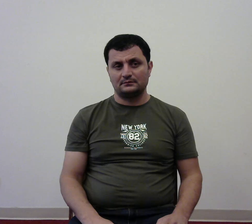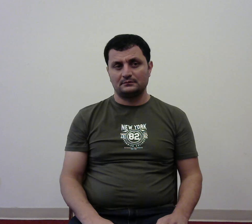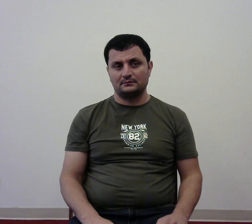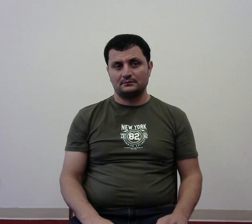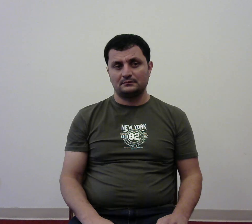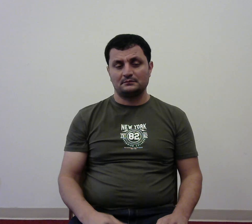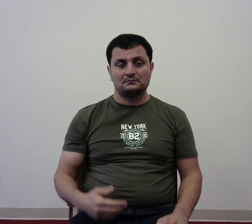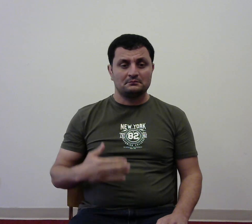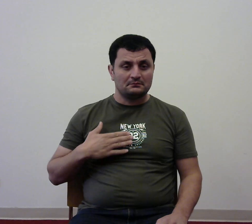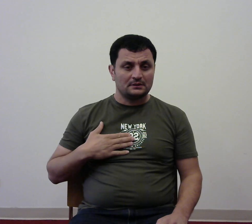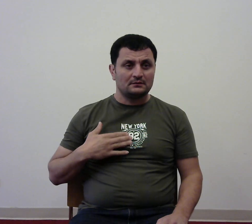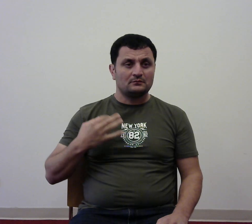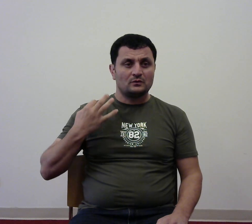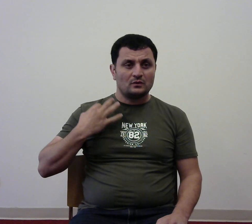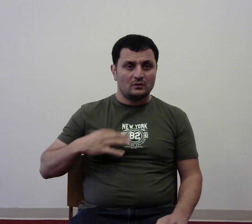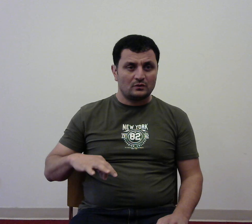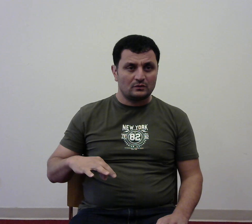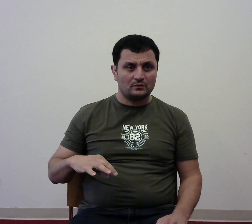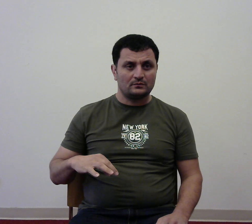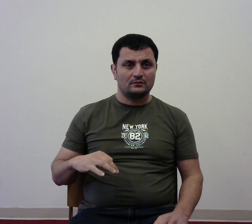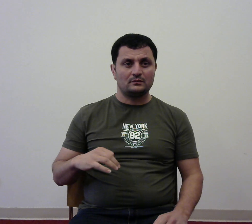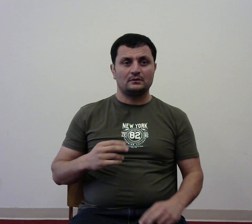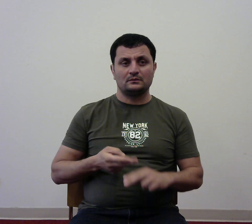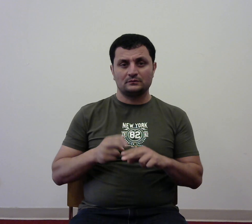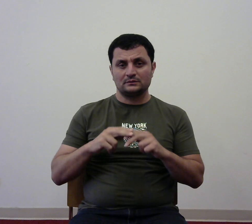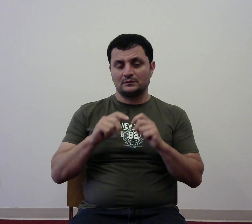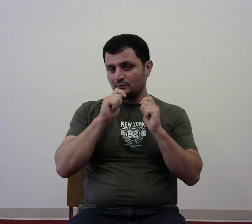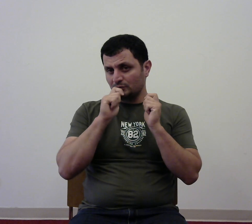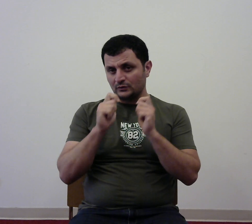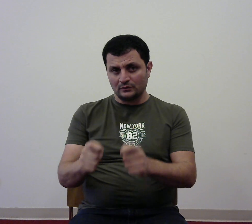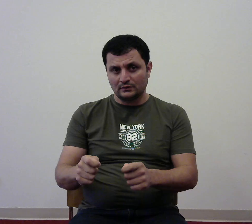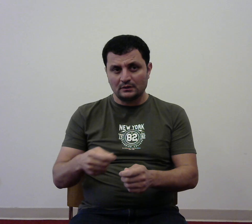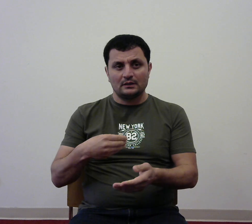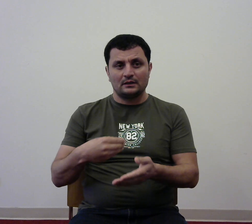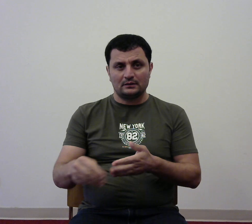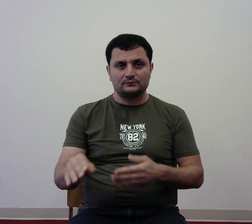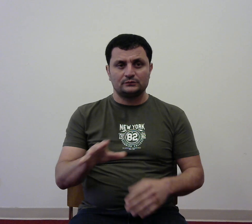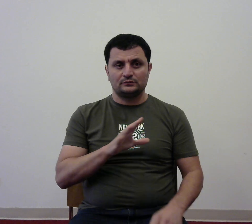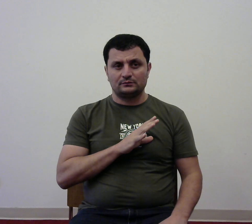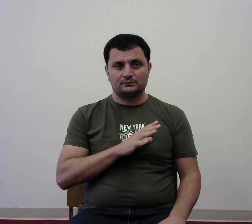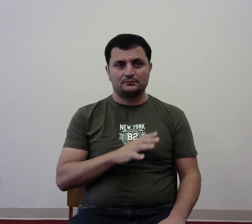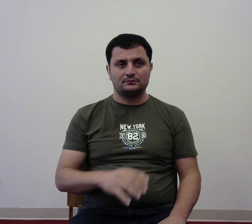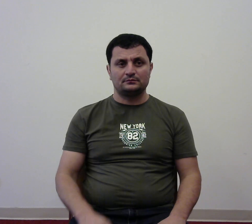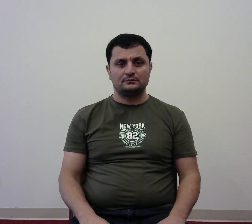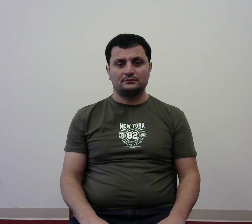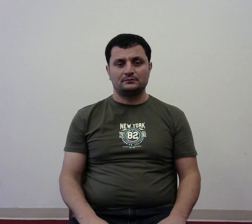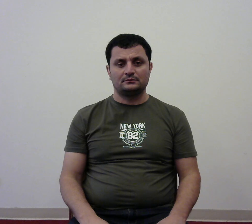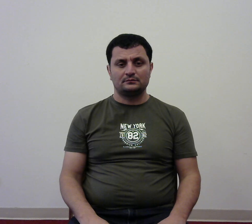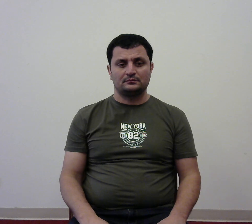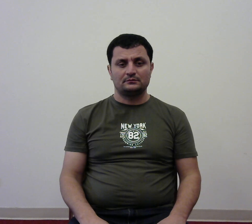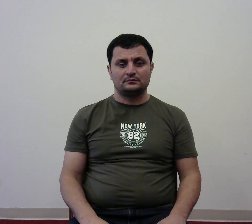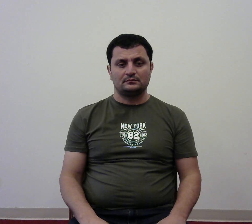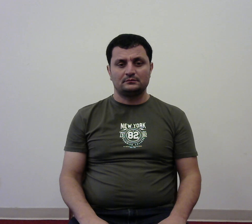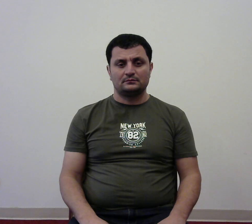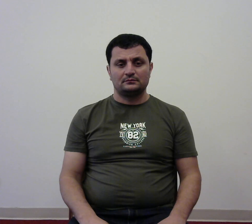Mən oğlum üçün hədiyyə almışam